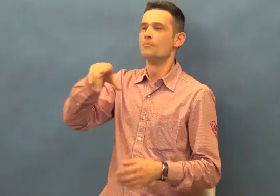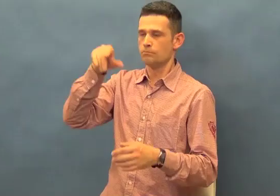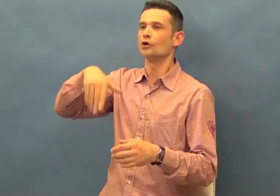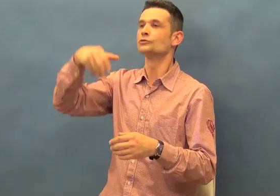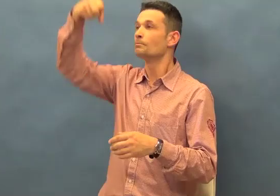Można.